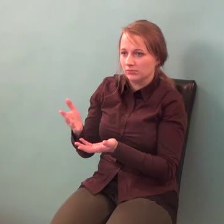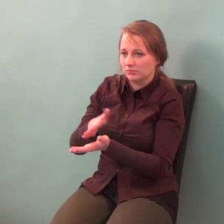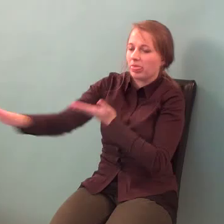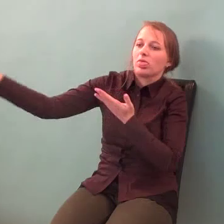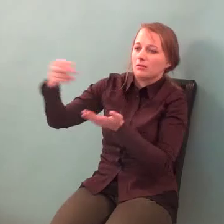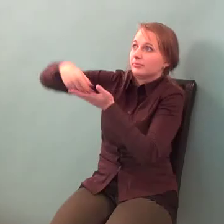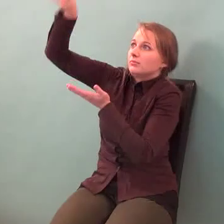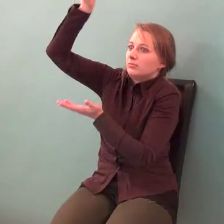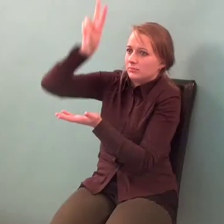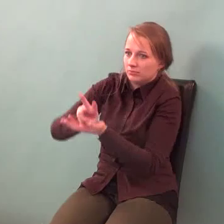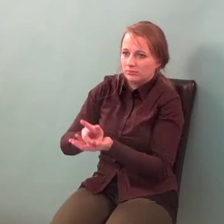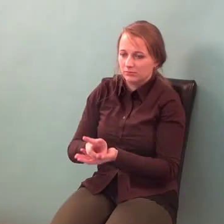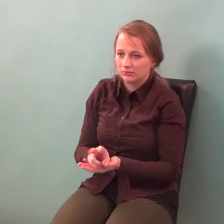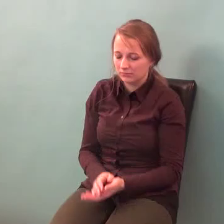Ślisko, przewraca się.